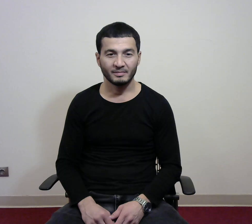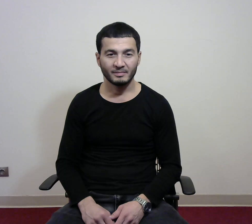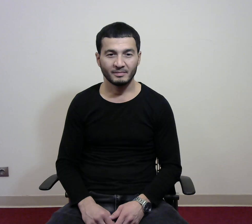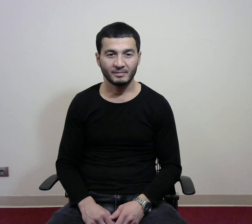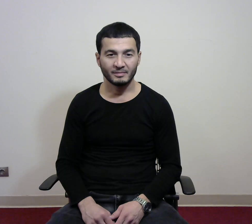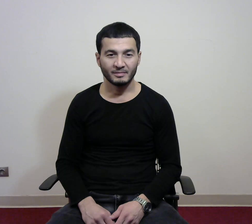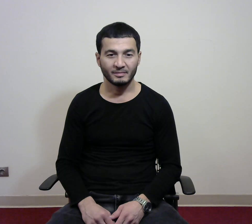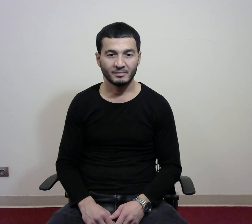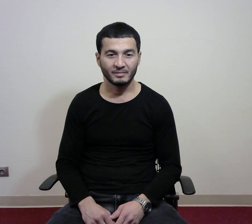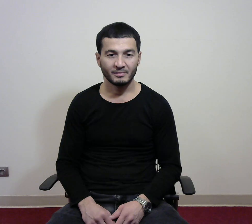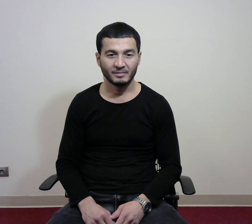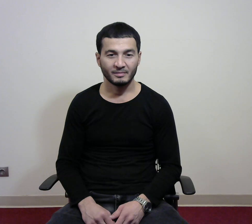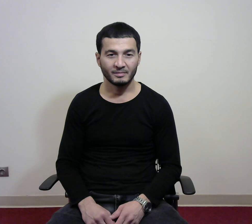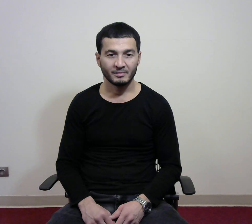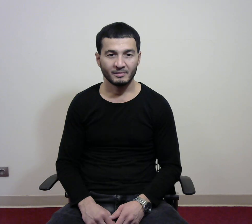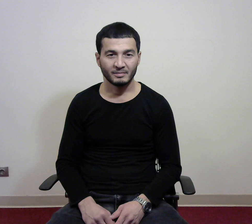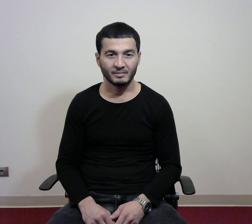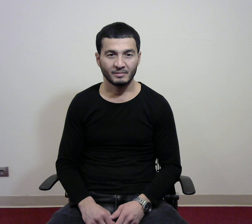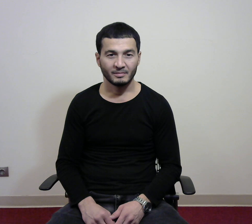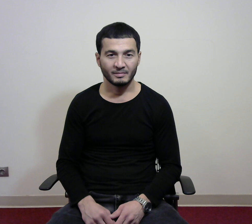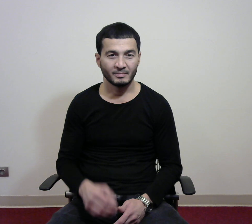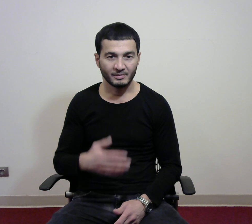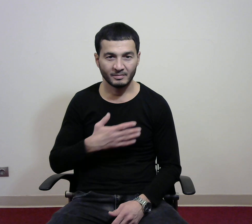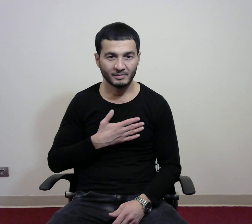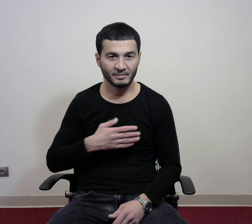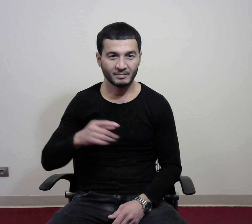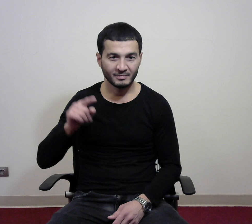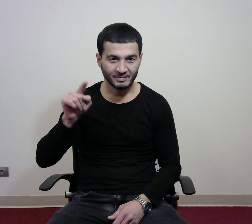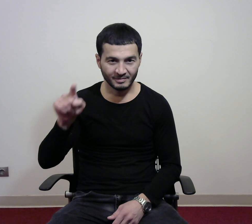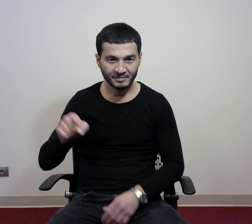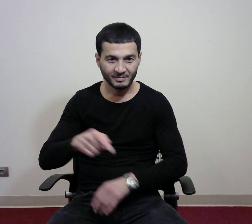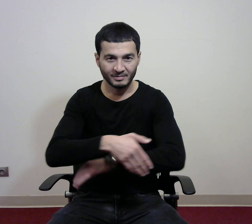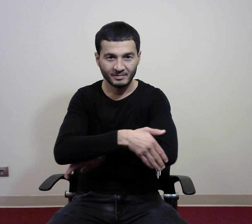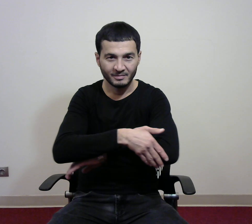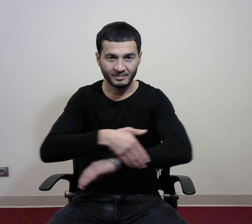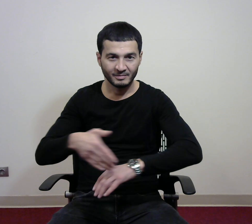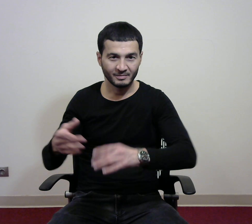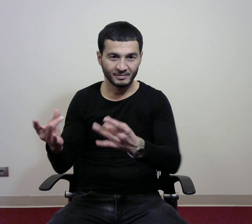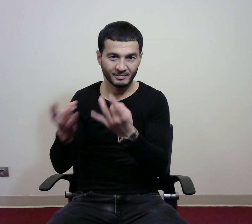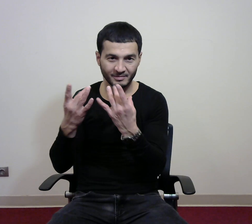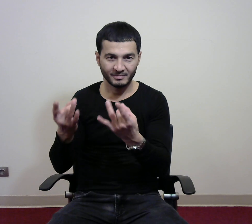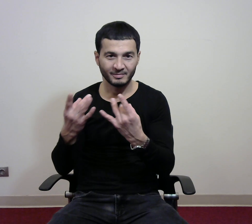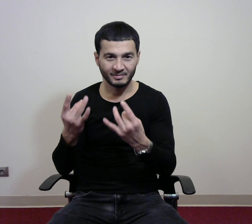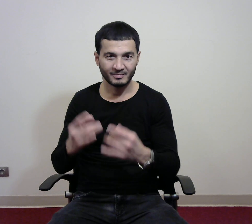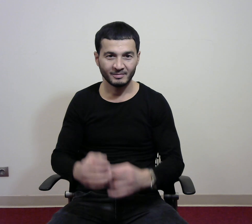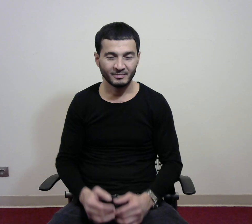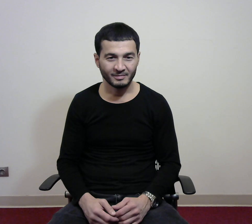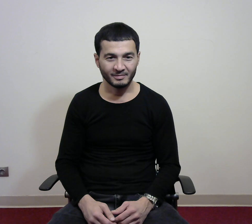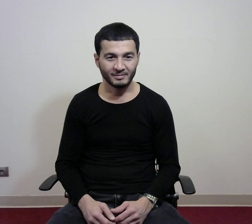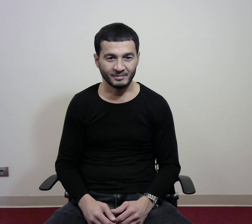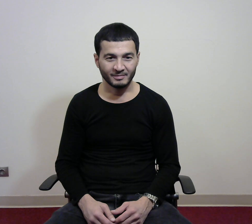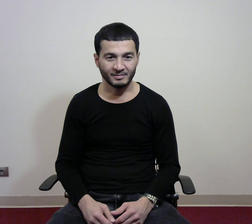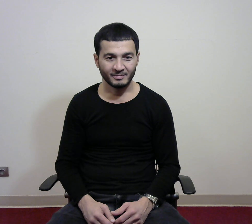Mənə oranın ünvanını deyin